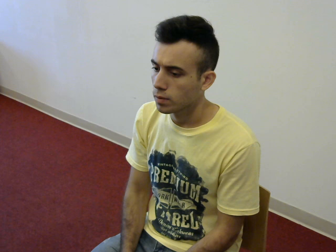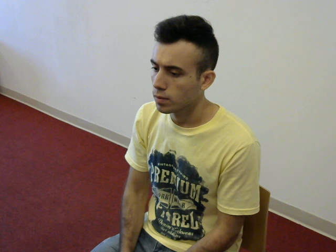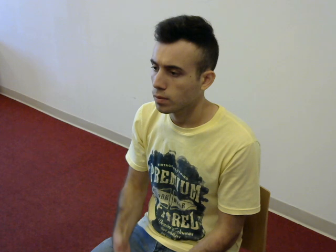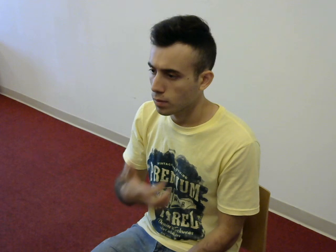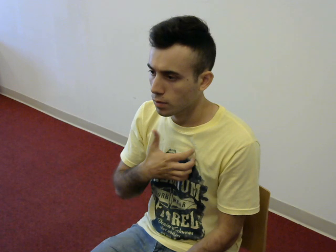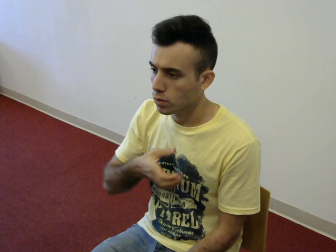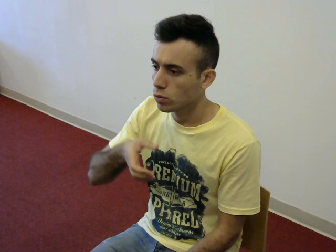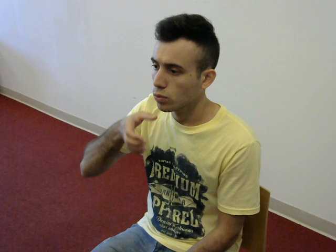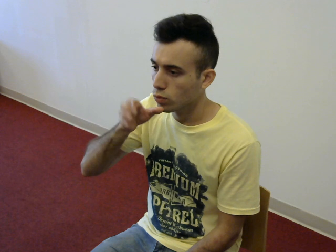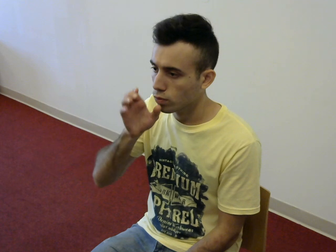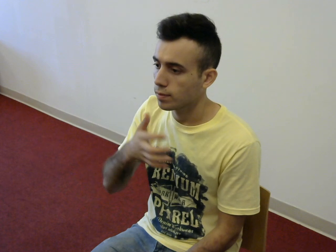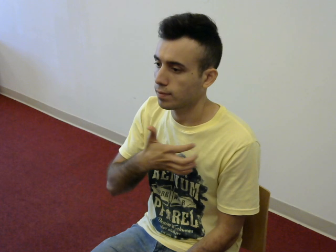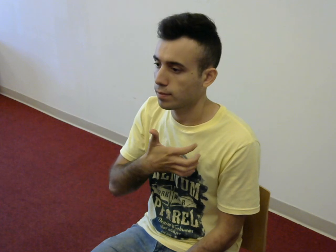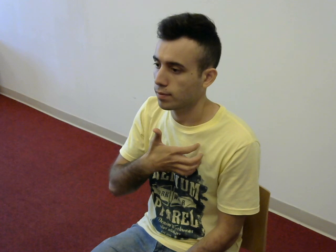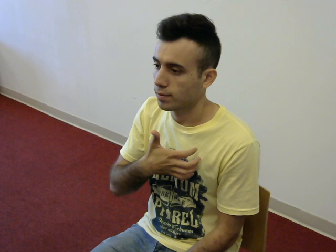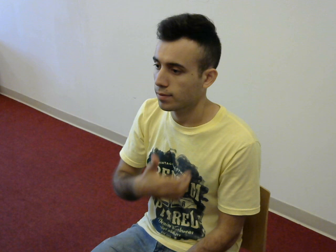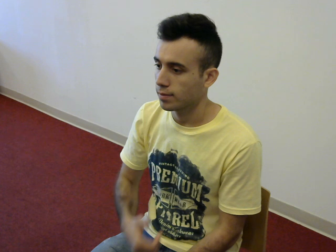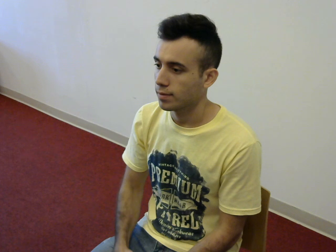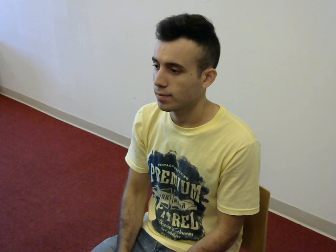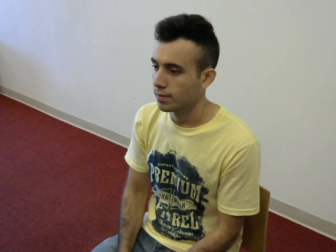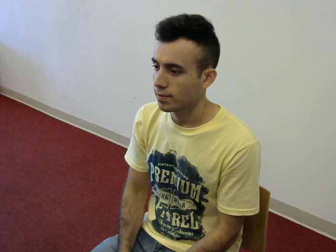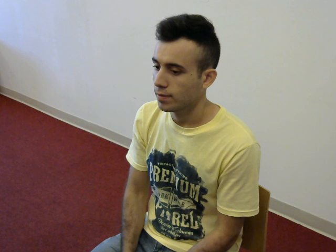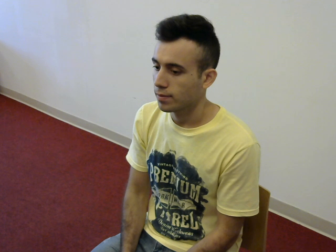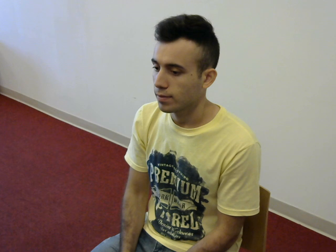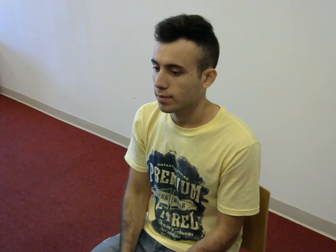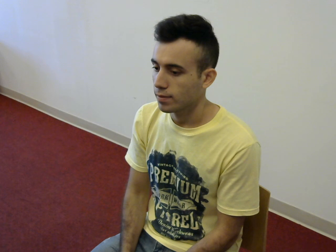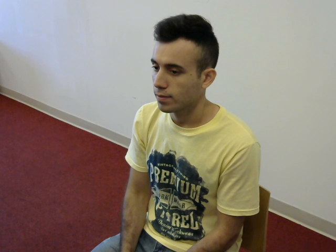Mən su istəyirəm